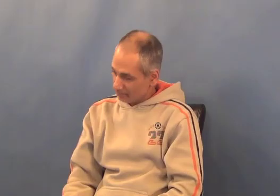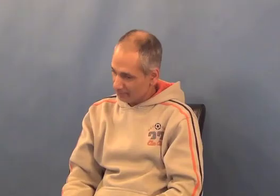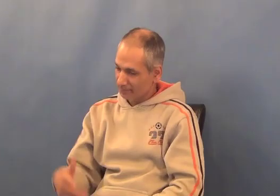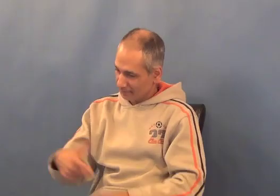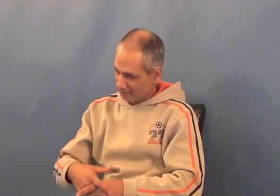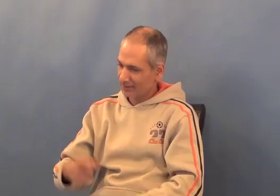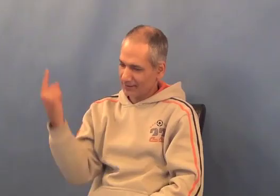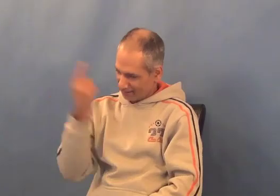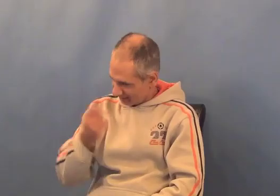Koniom wstęp wzbroniony.